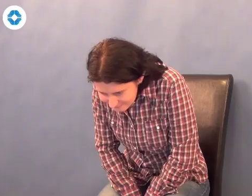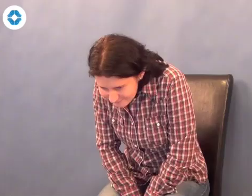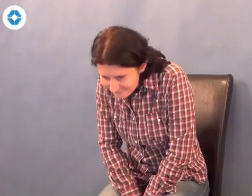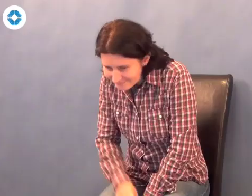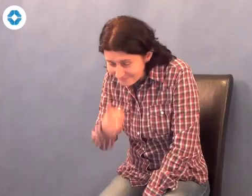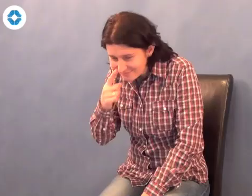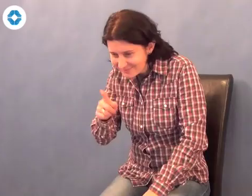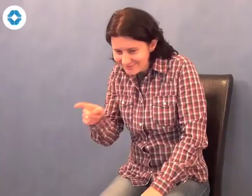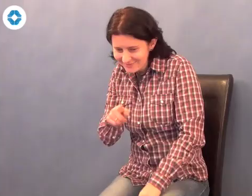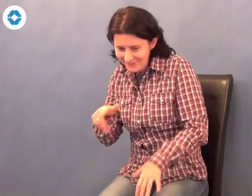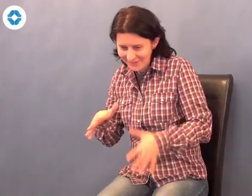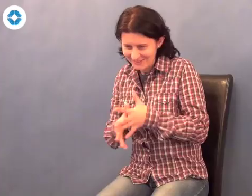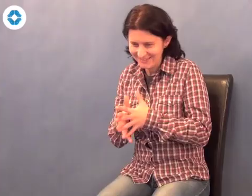Widzę, że dużo będzie do zamigania.